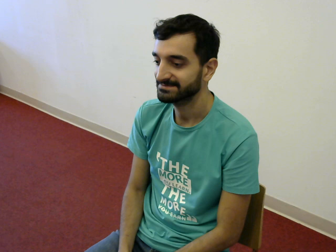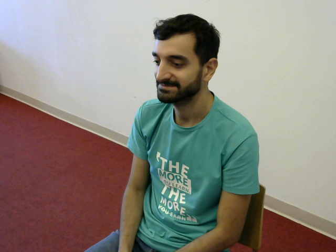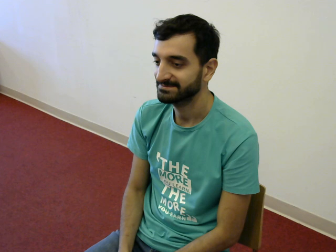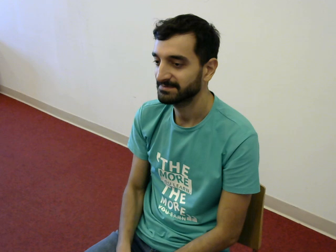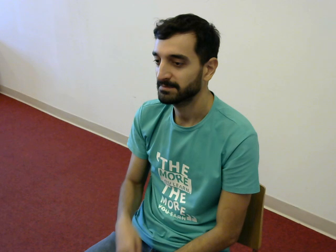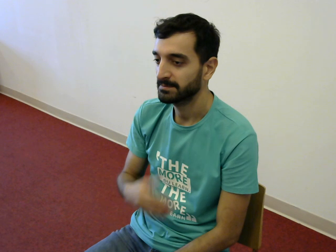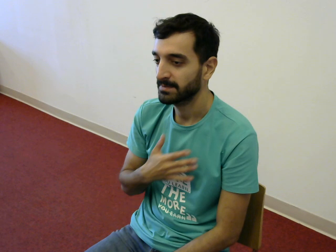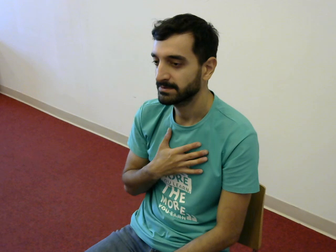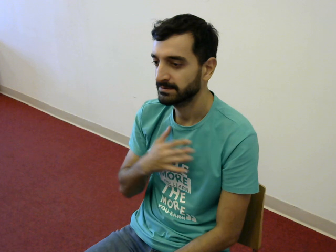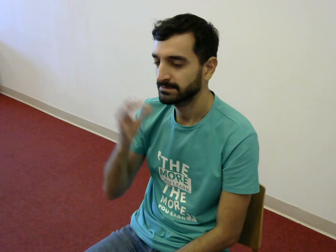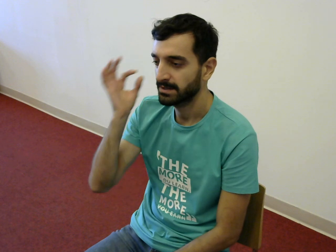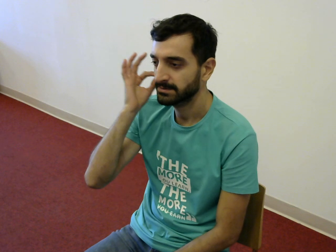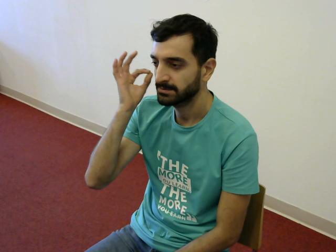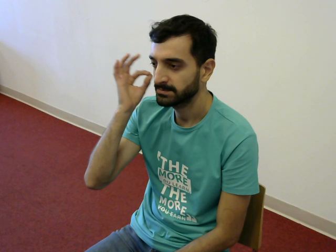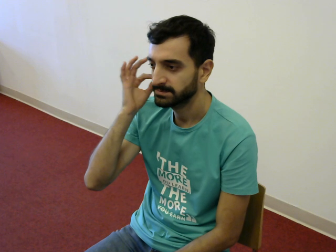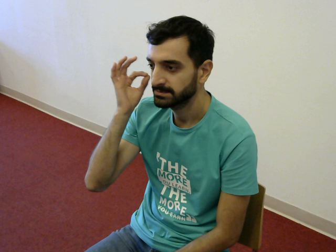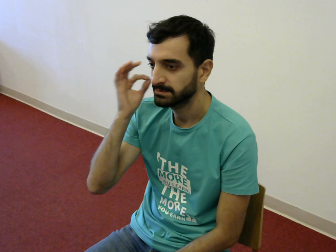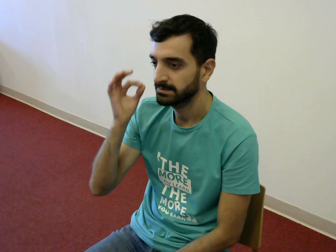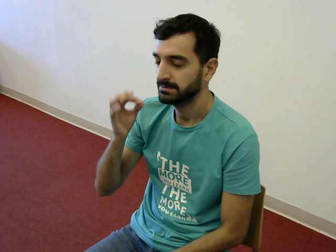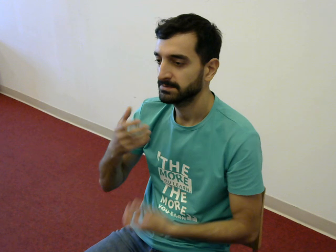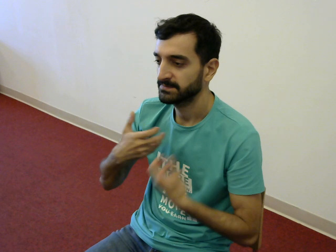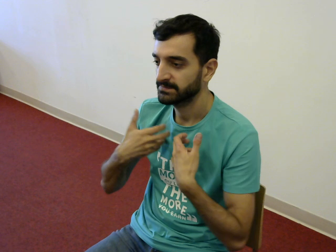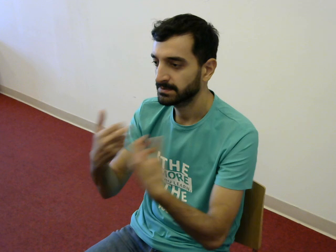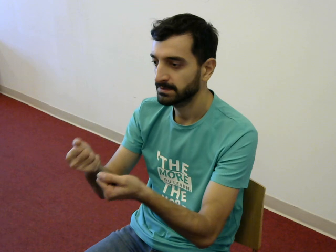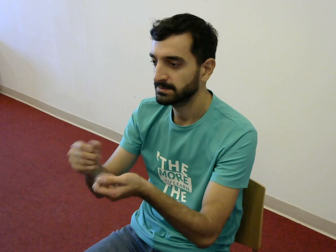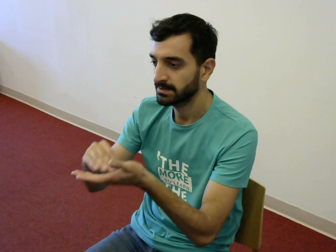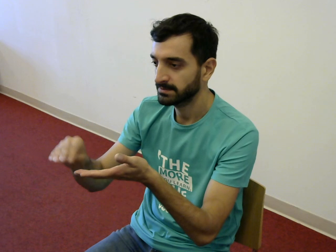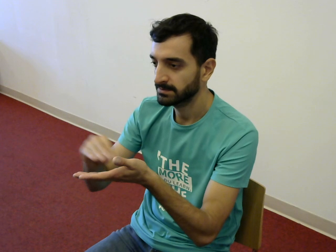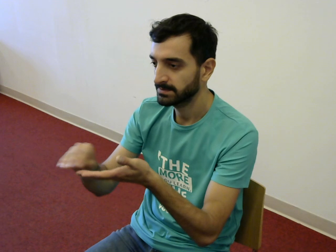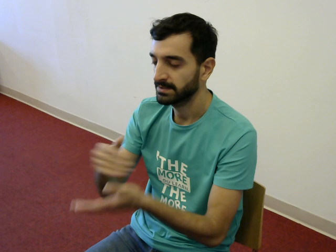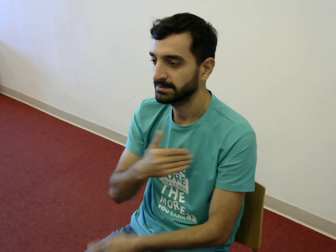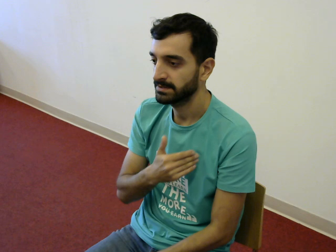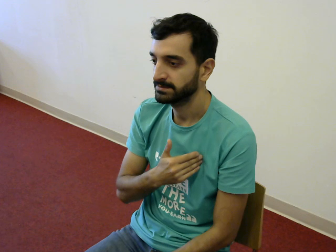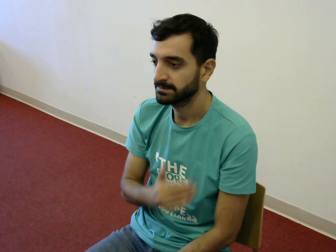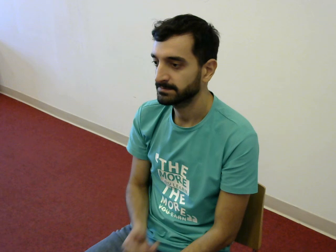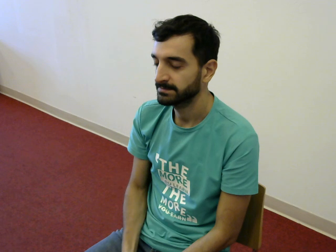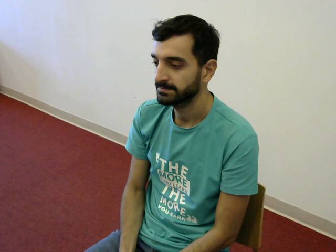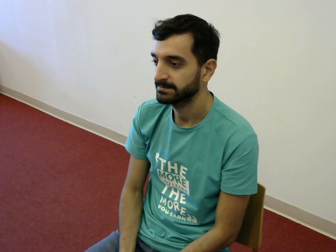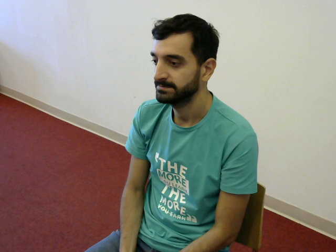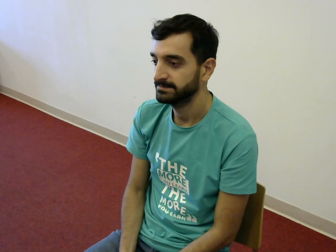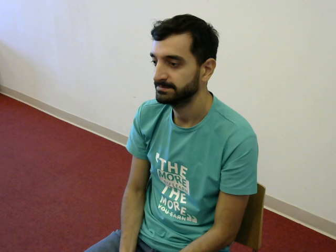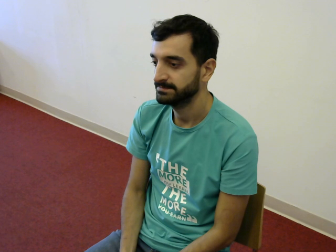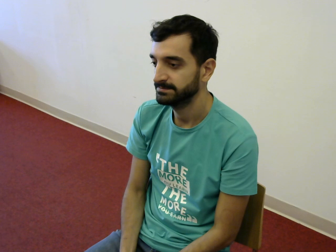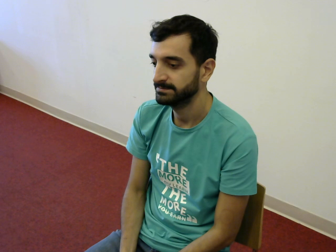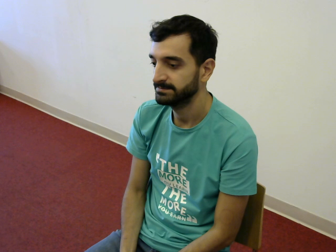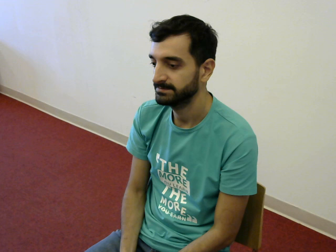Mən həkimin qəbuluna yazılmaq istəyirəm